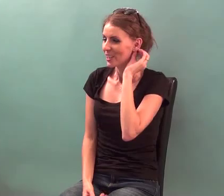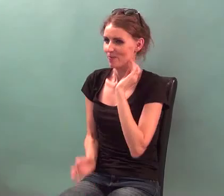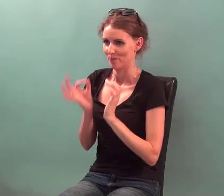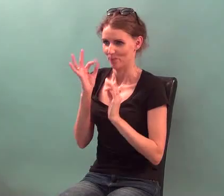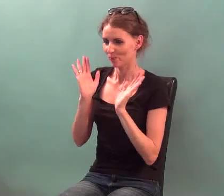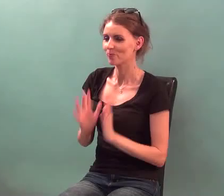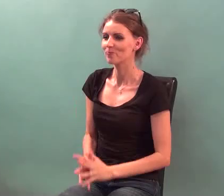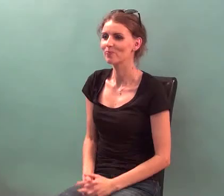Dobrze wyglądam?